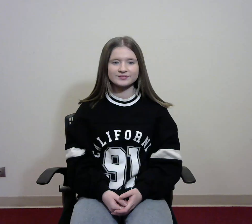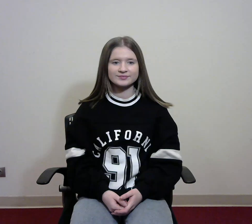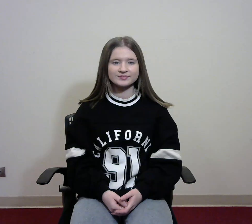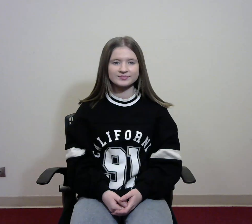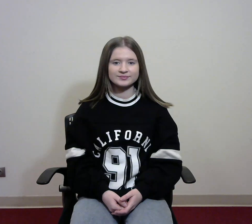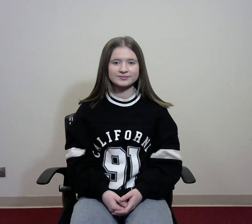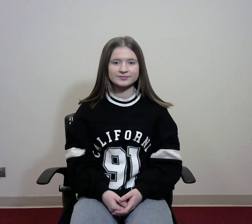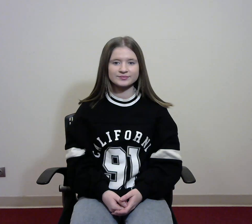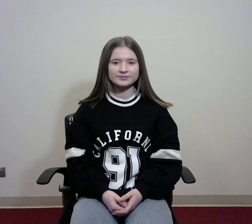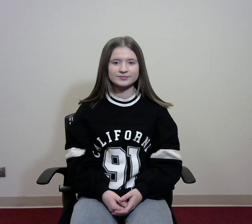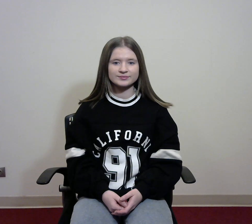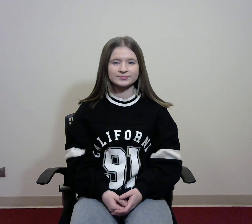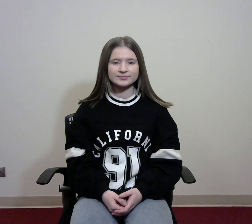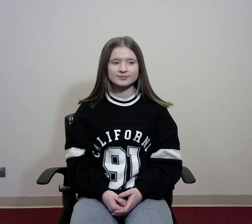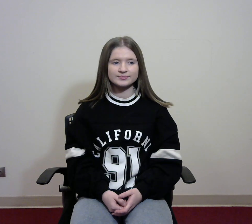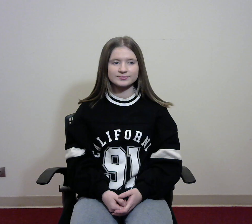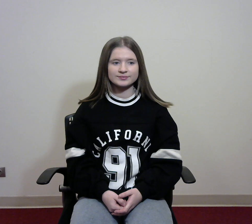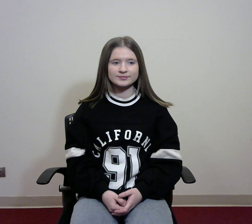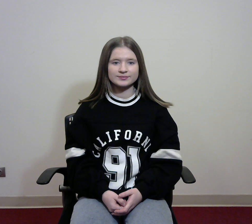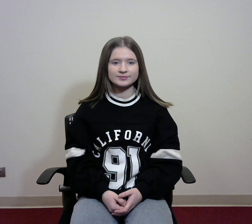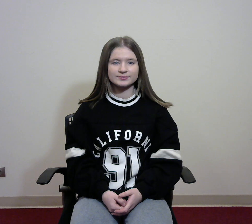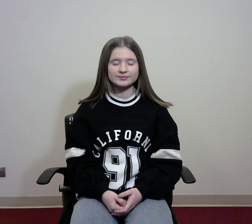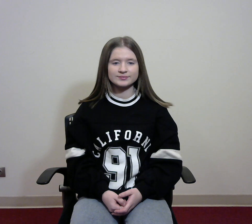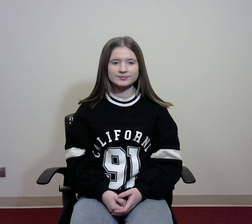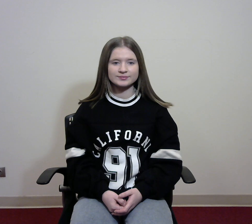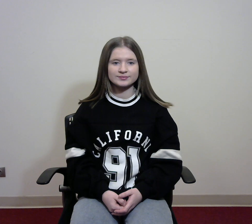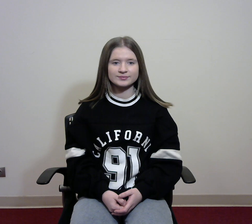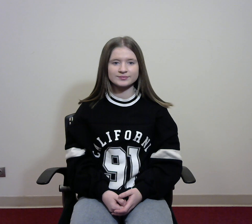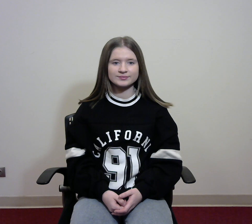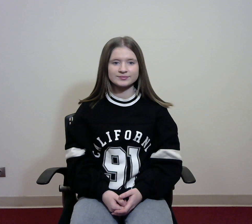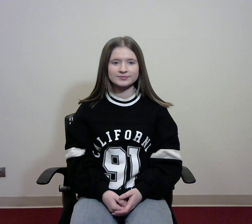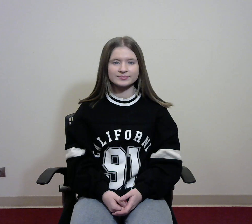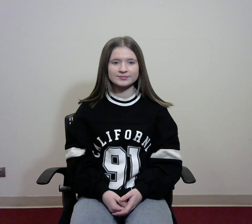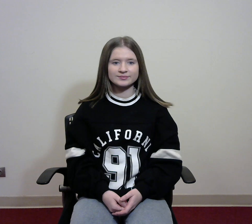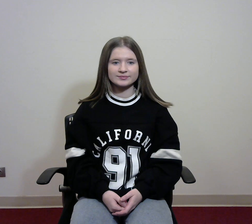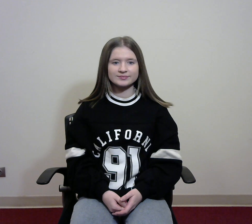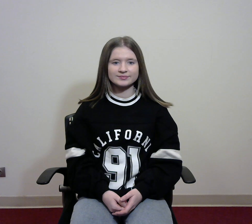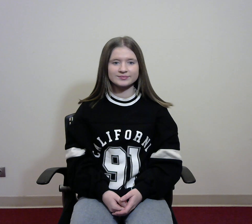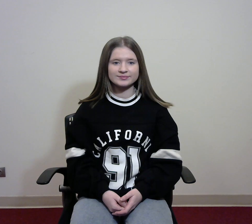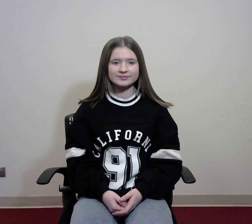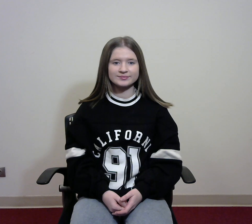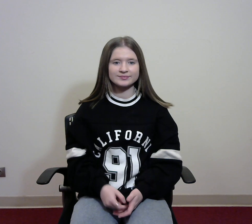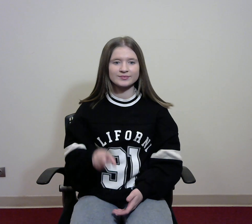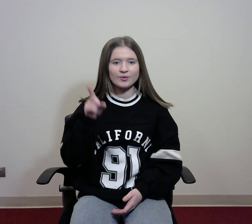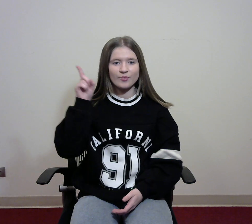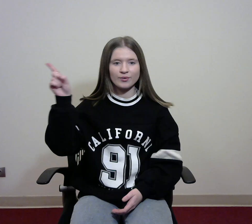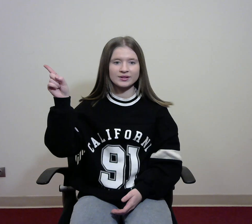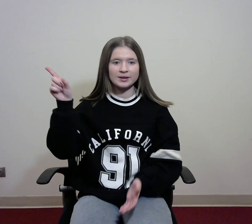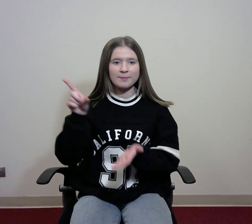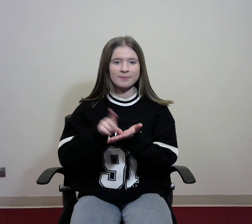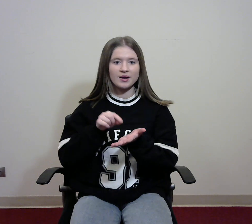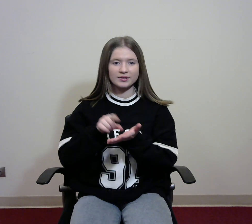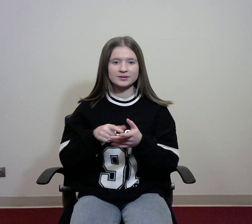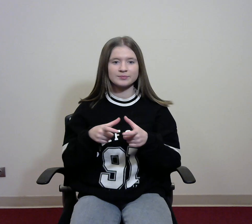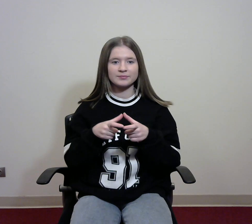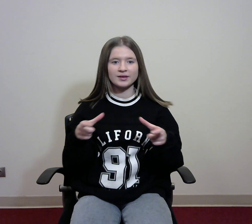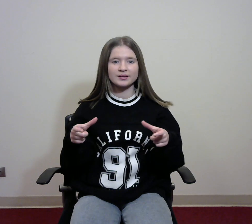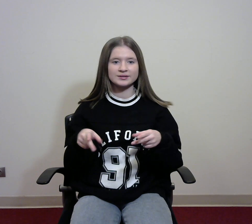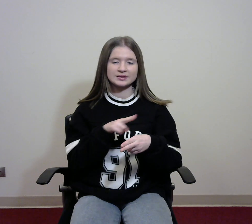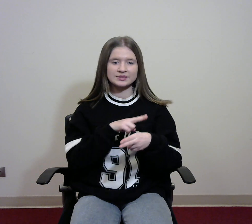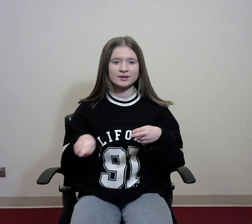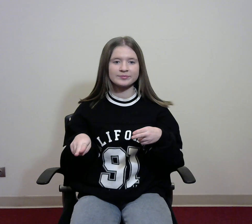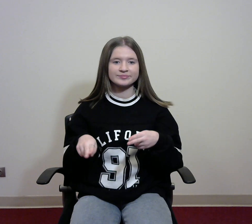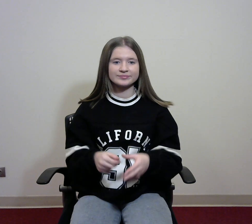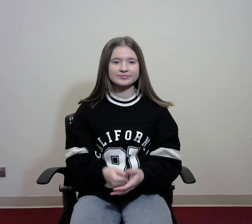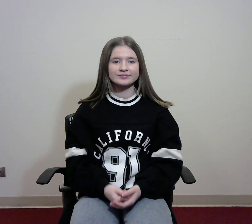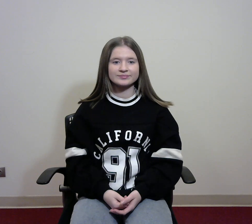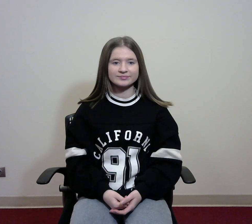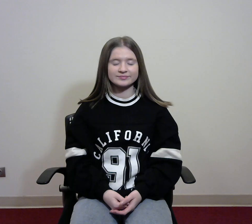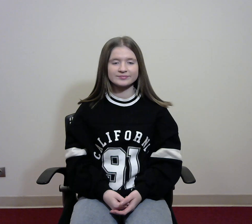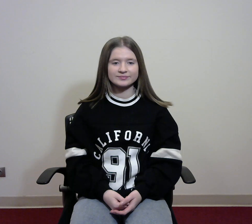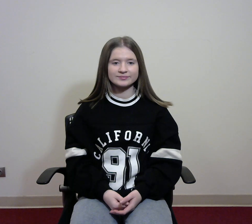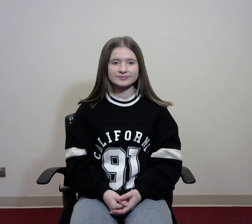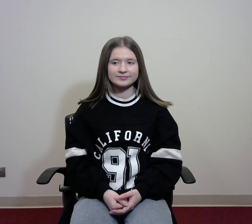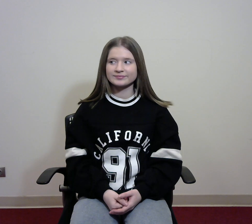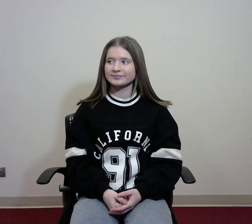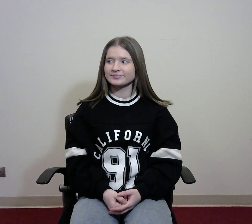O pensiya kartını itirib